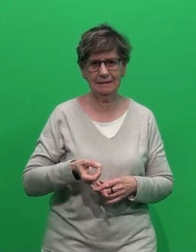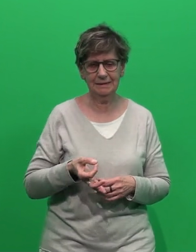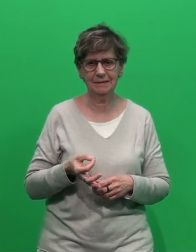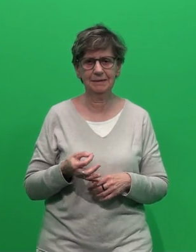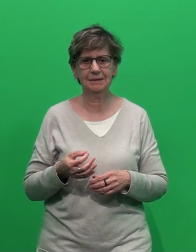Sí.